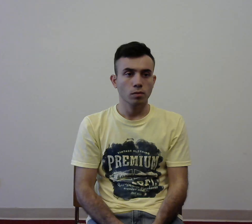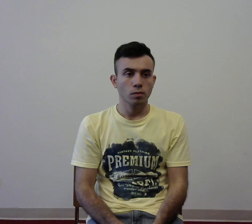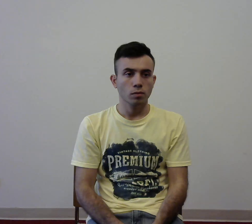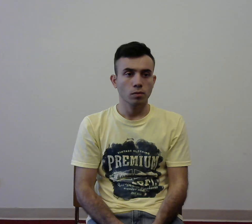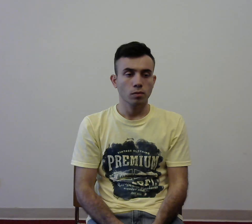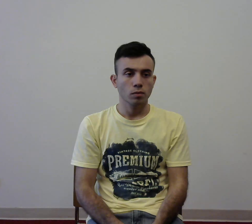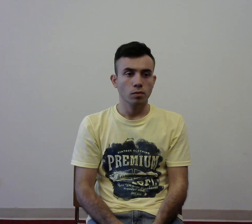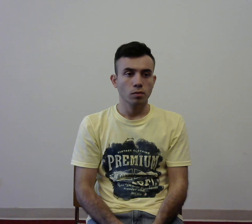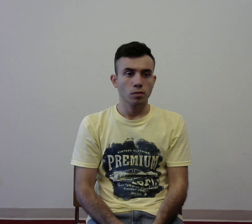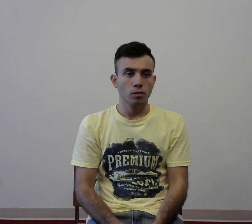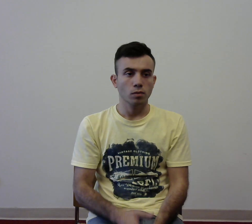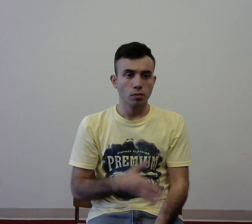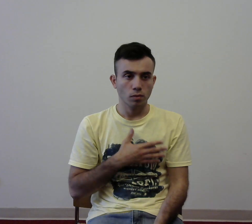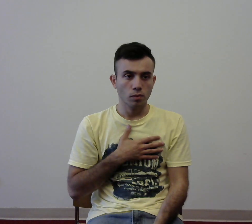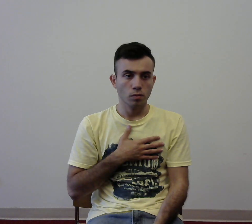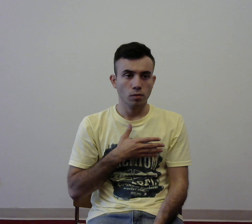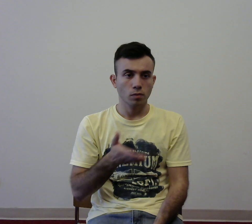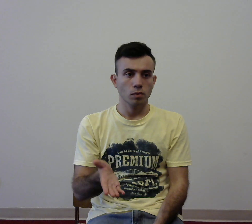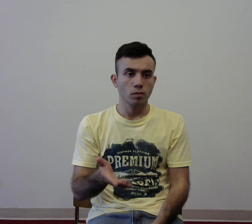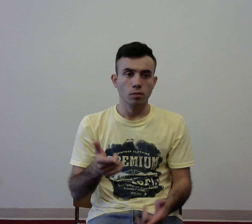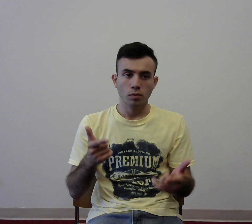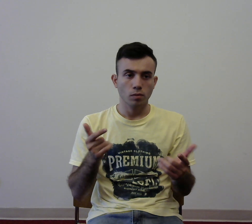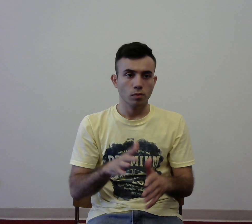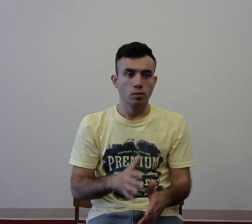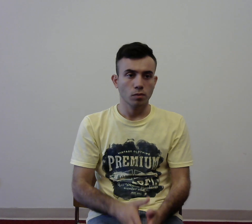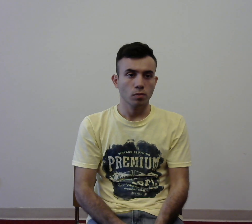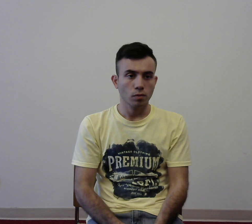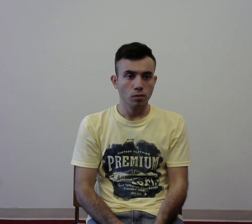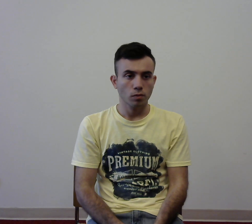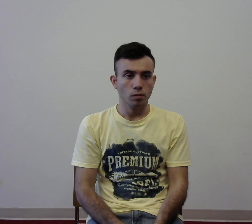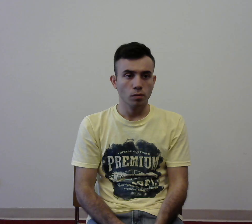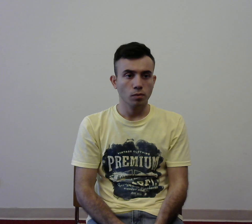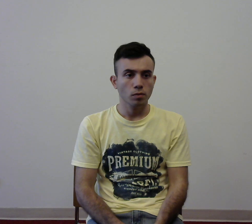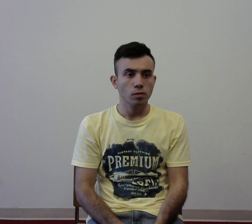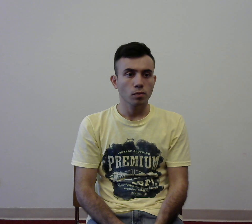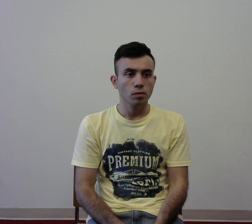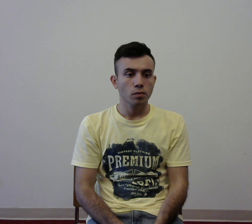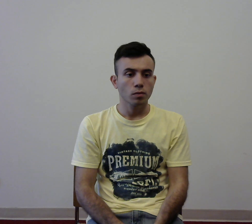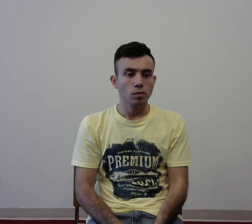Mən bununla razı deyiləm